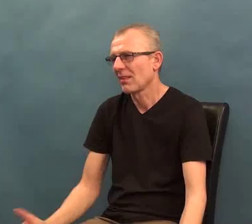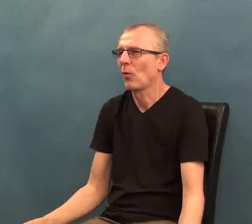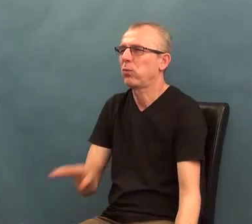Padł, jakby umarł.